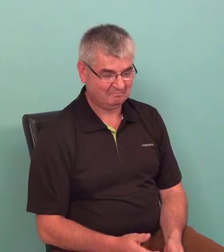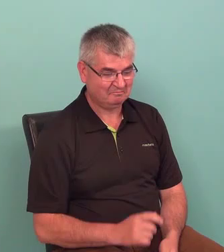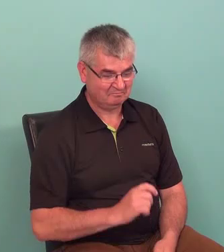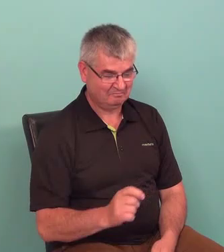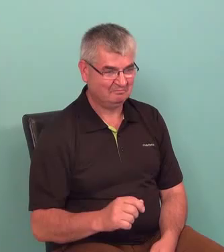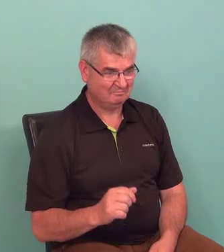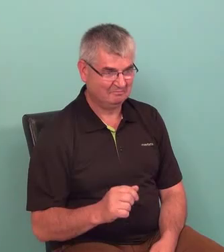Wyjazd, tak.